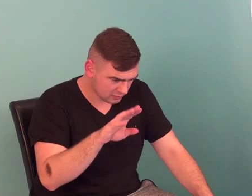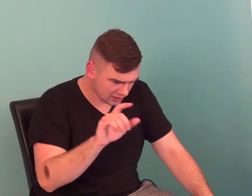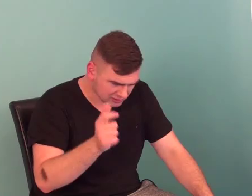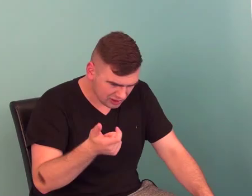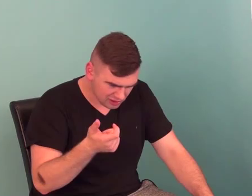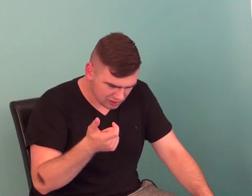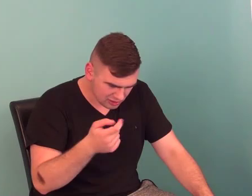Co?